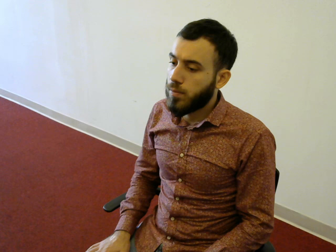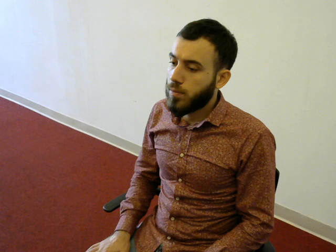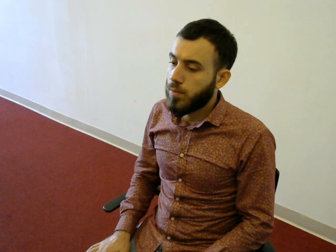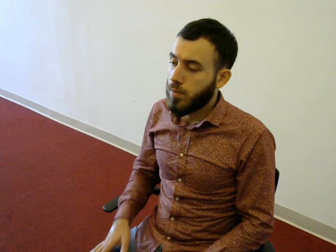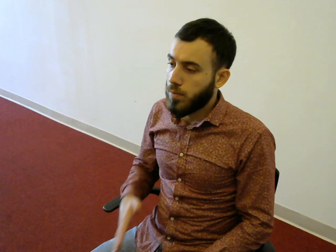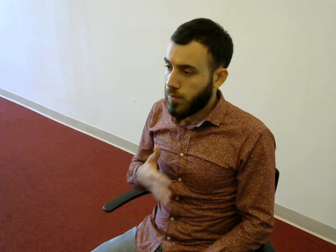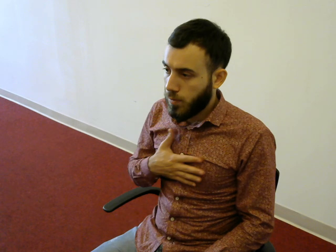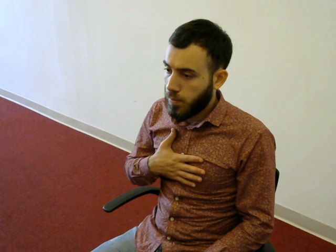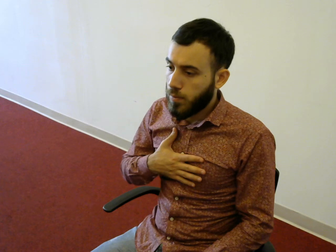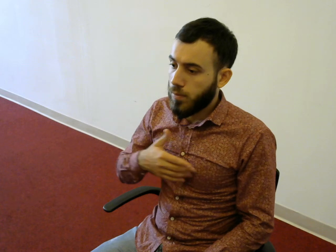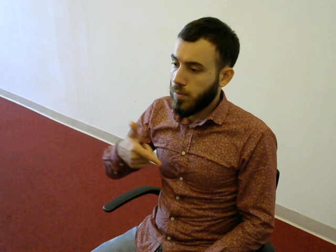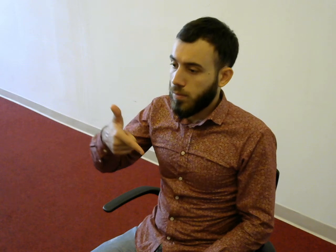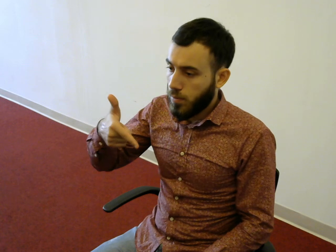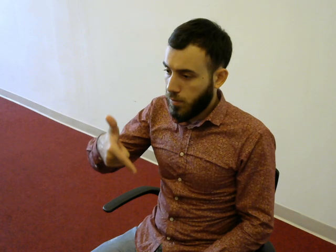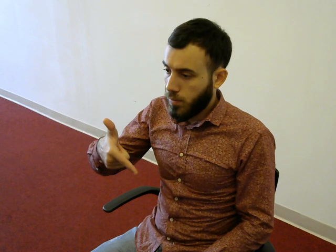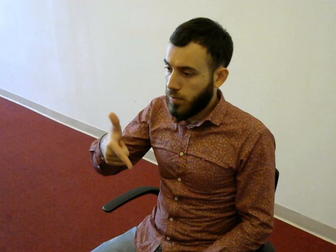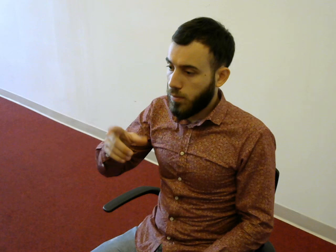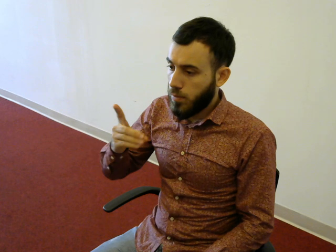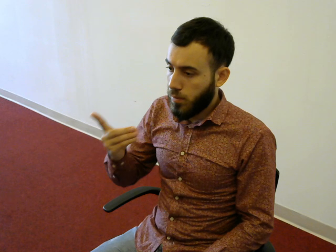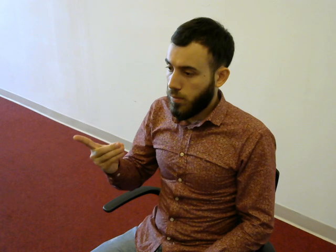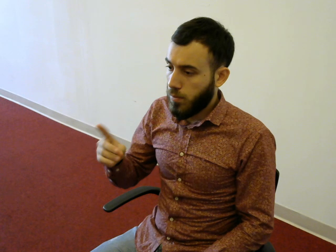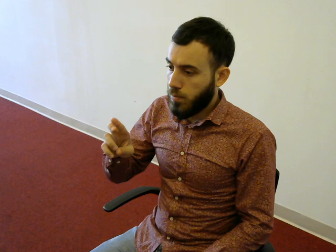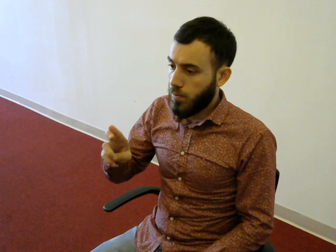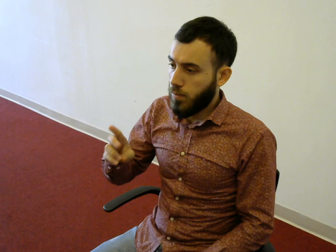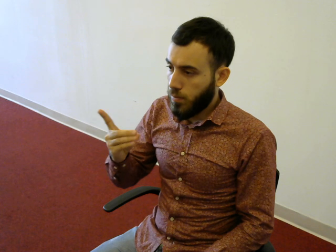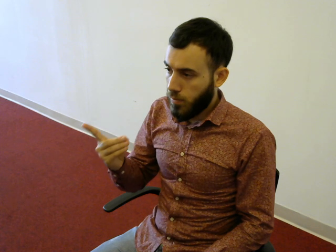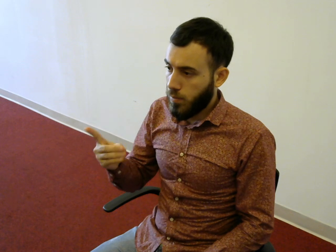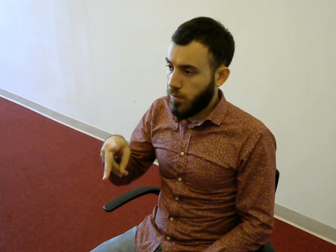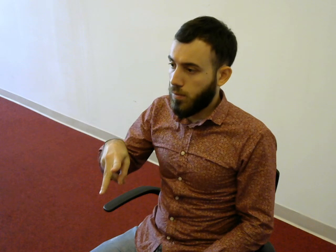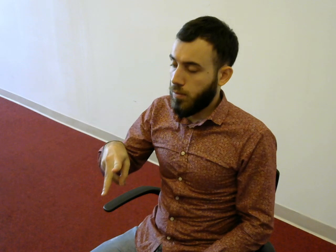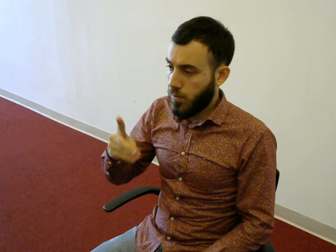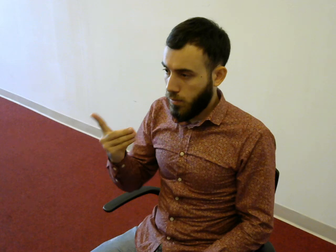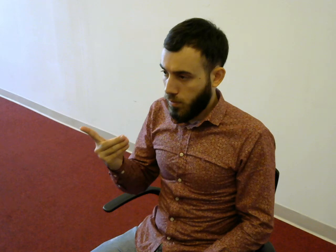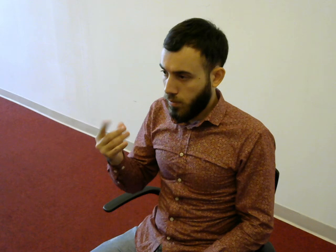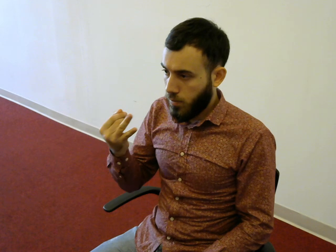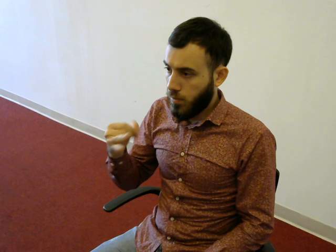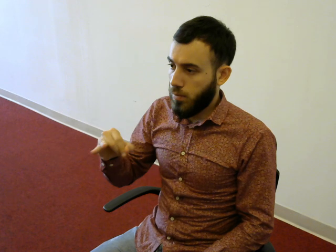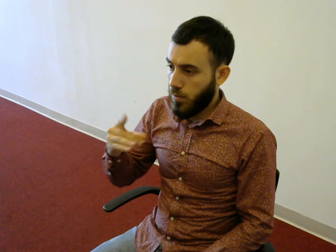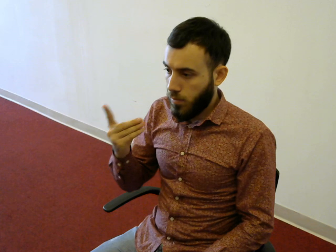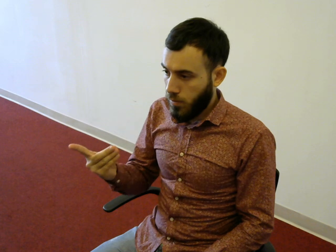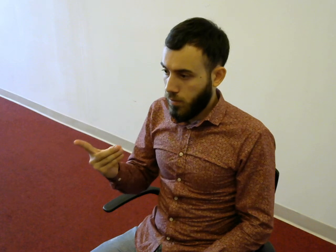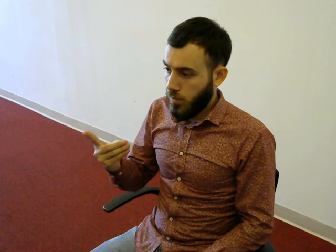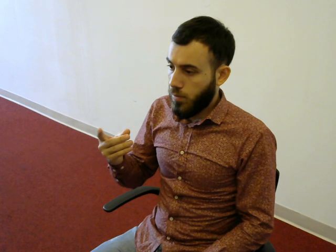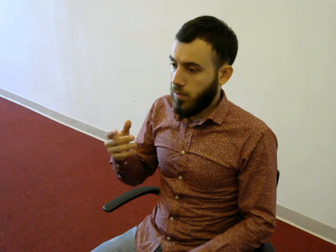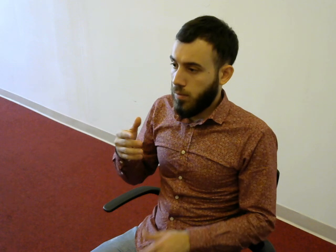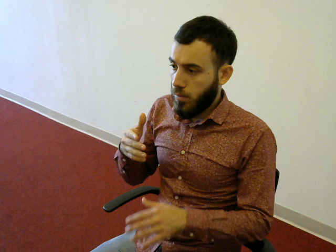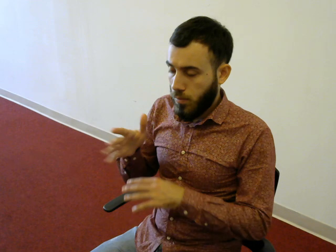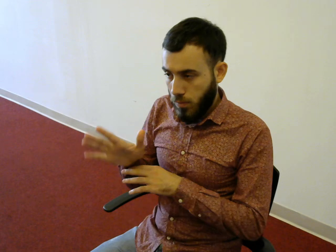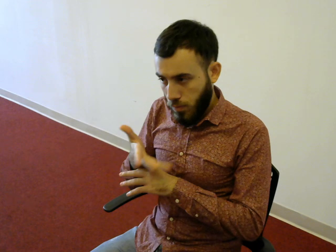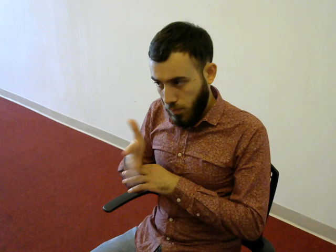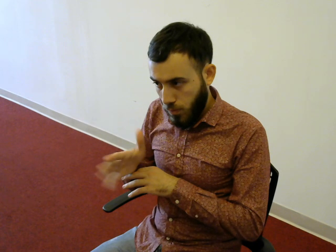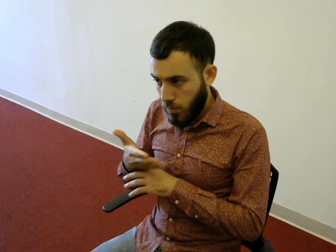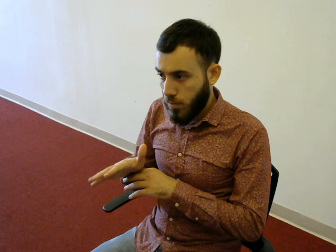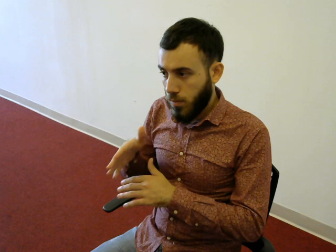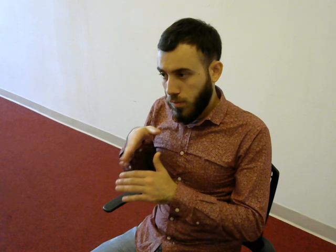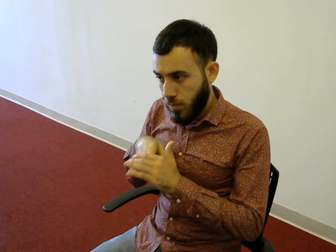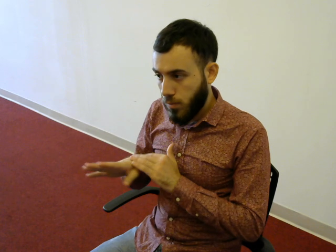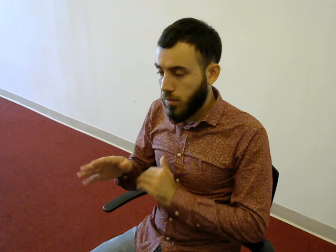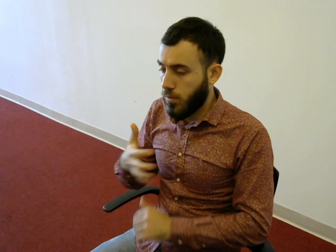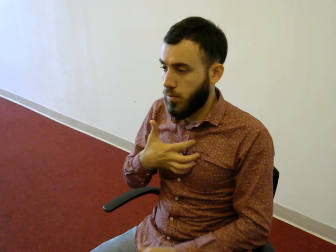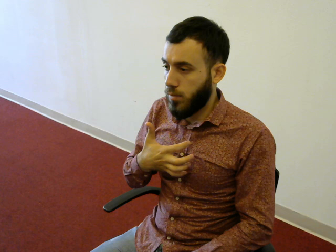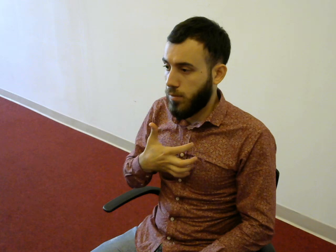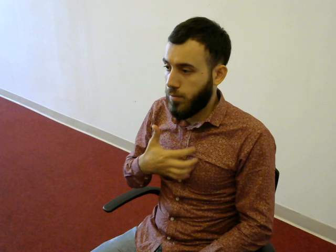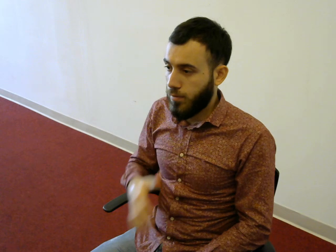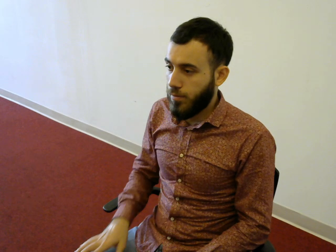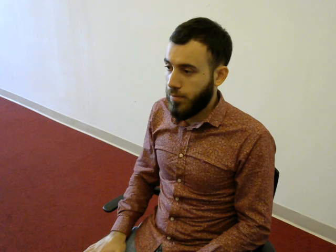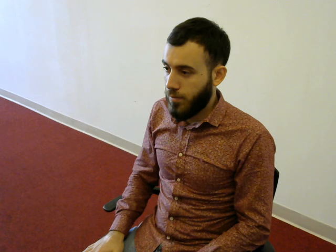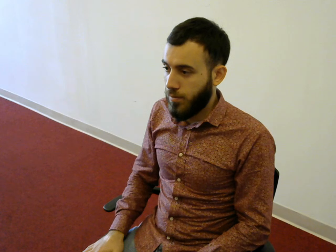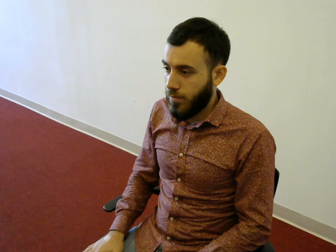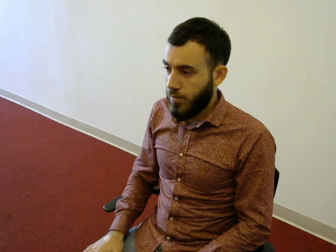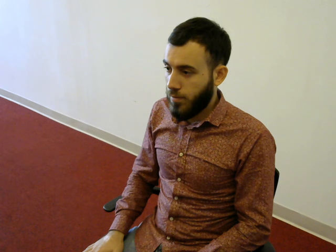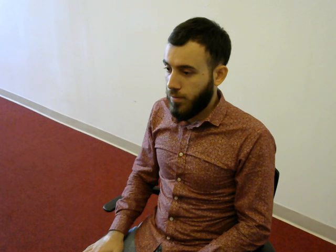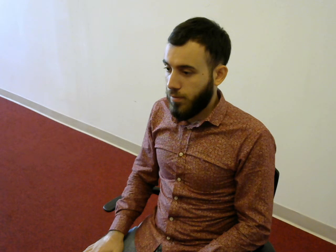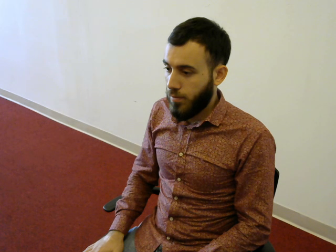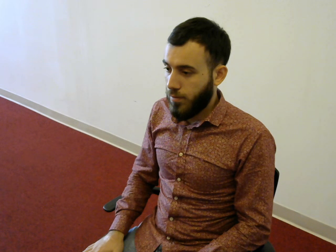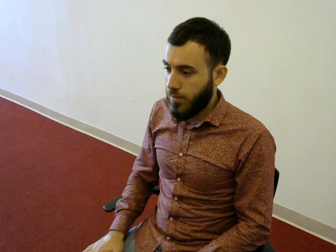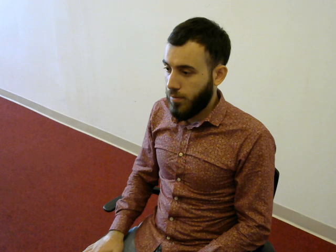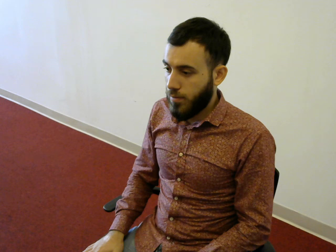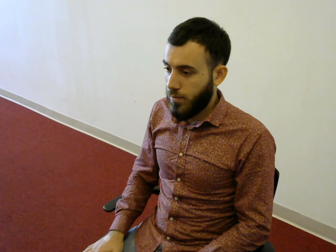Mən Qəbələyə gəzməyə getmək istəyirəm